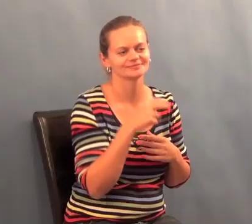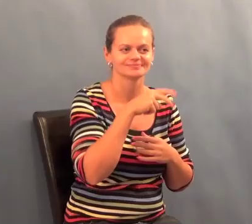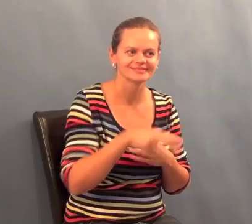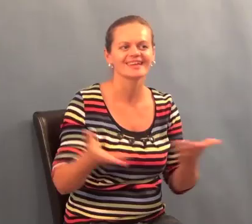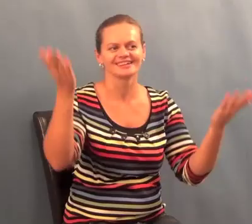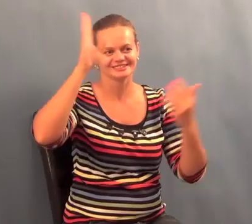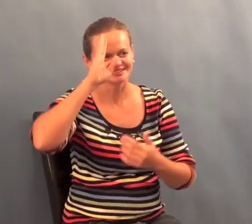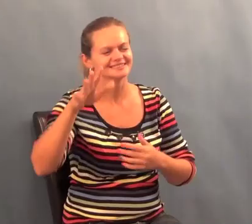Przyszedł, przywitał się.